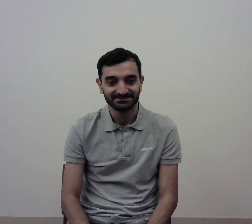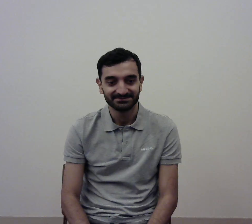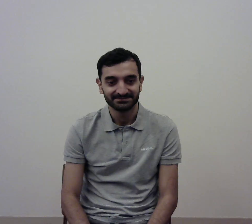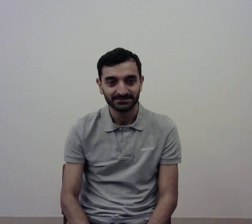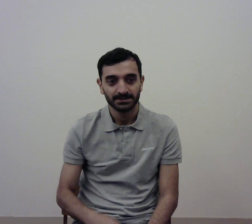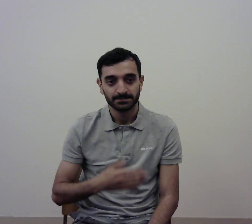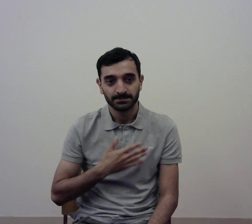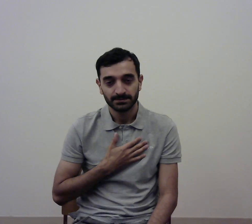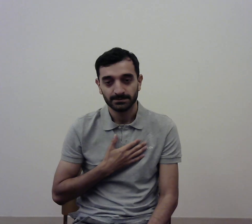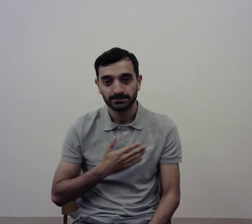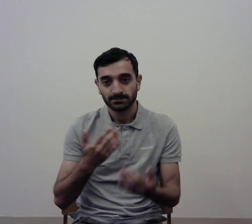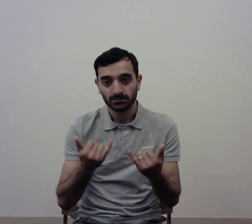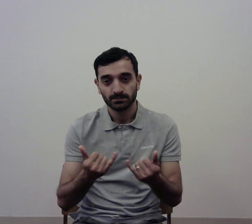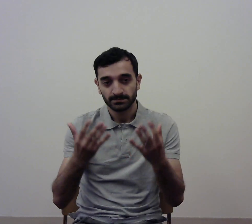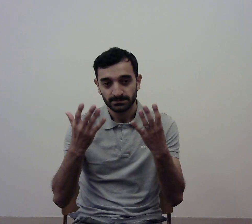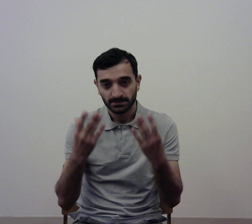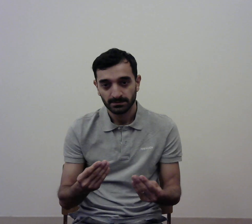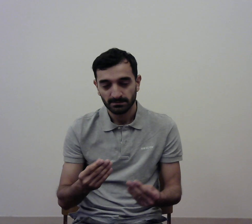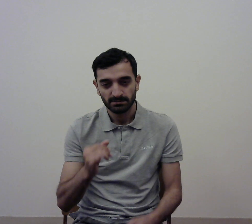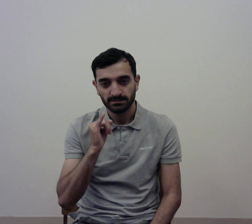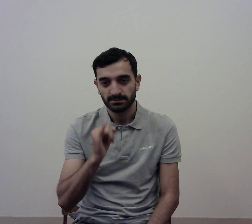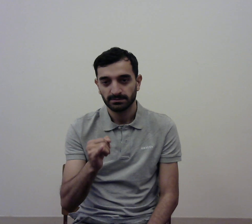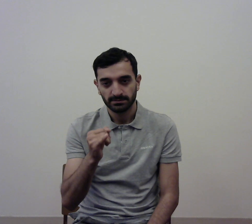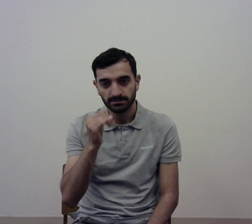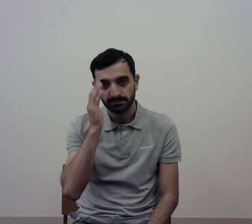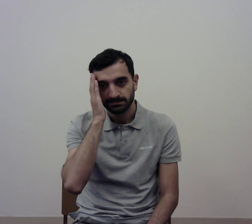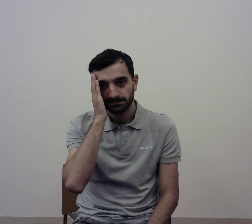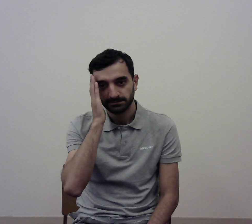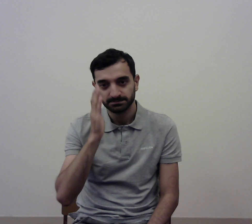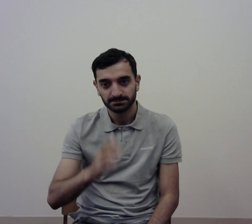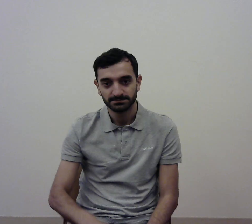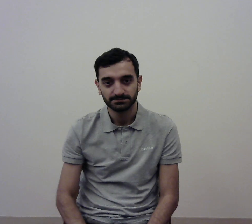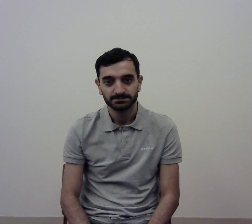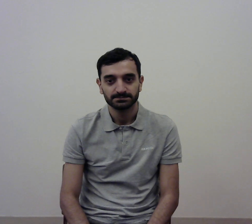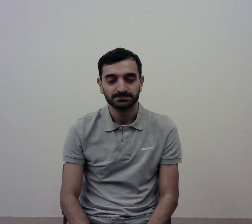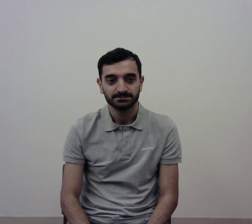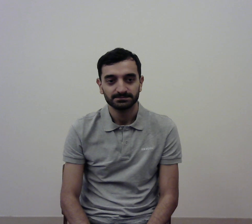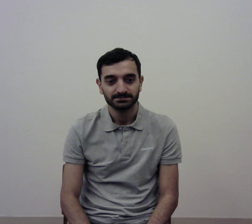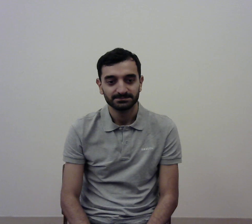Mən bu gün pis yatmışam